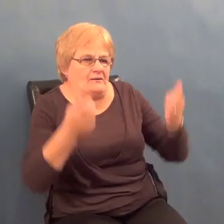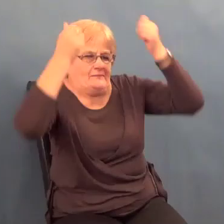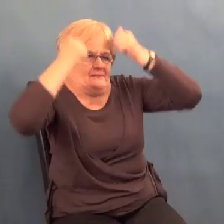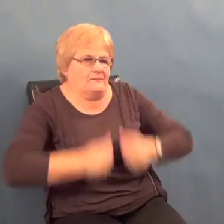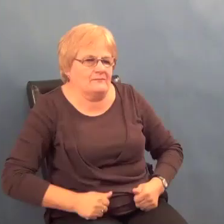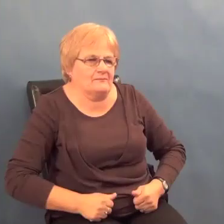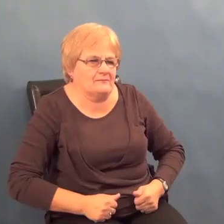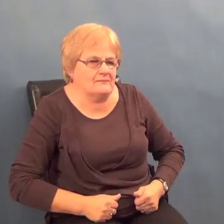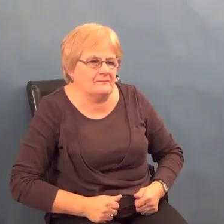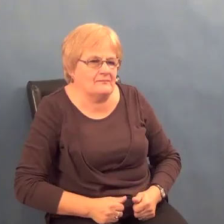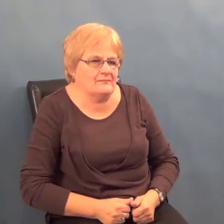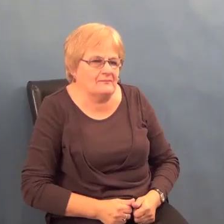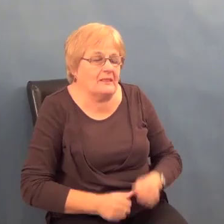Ubrany.